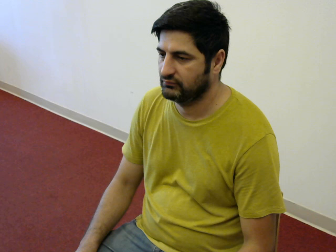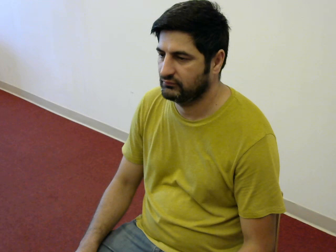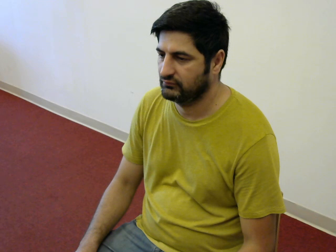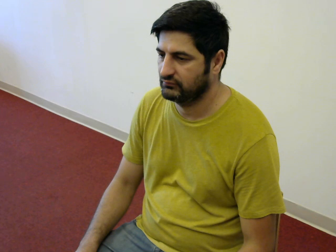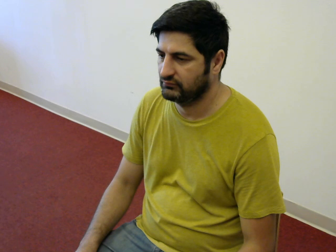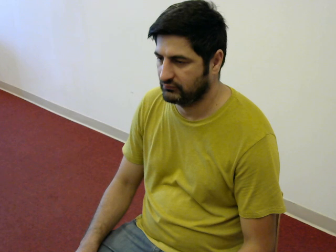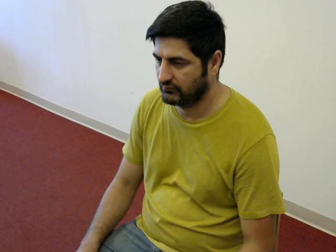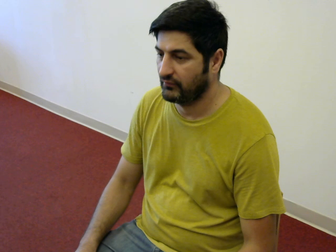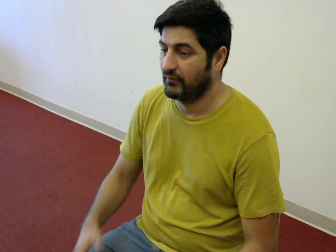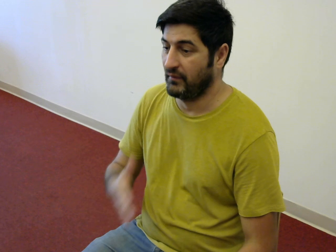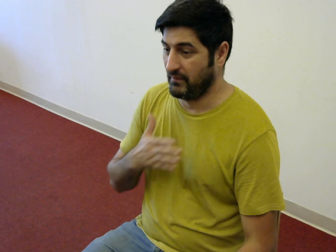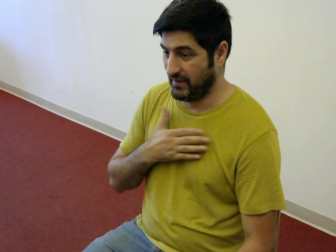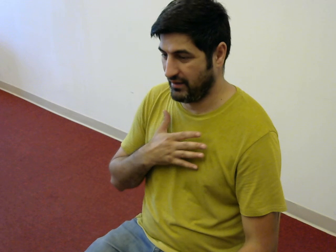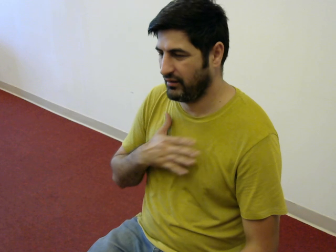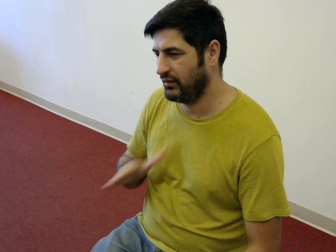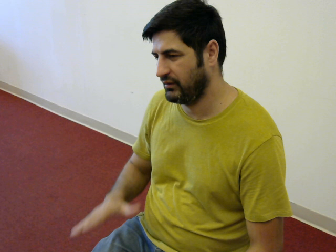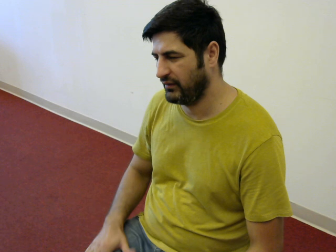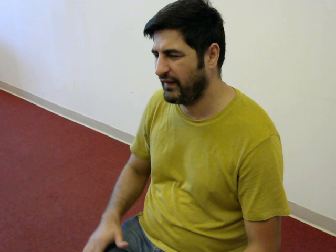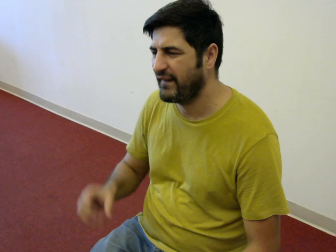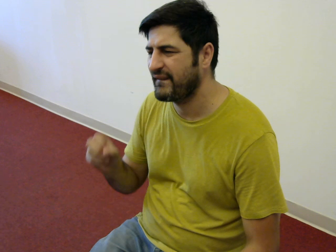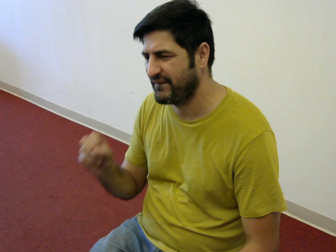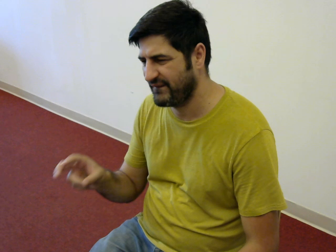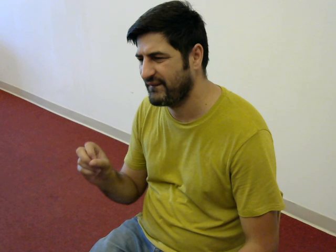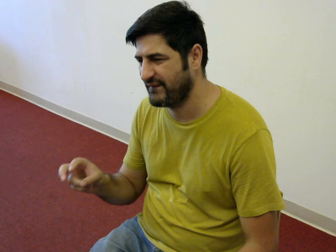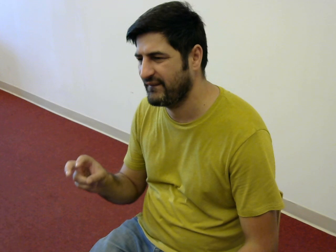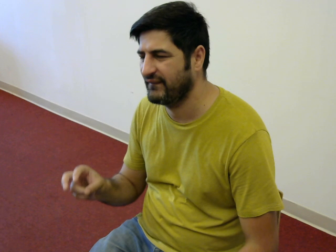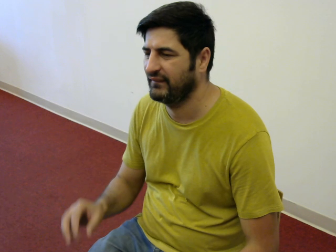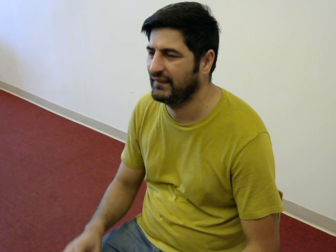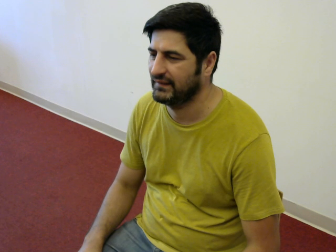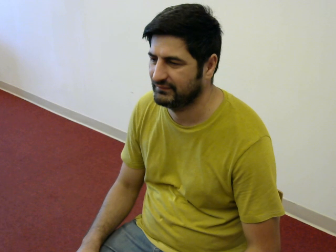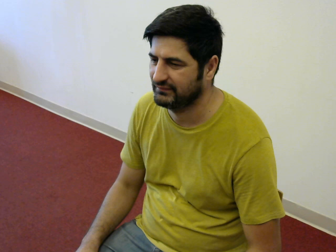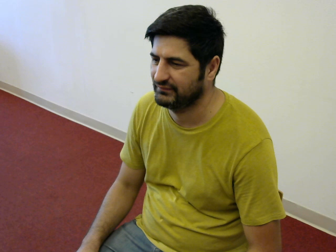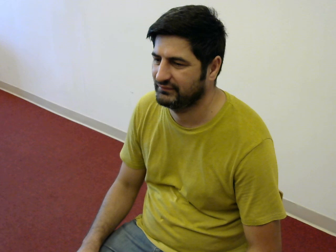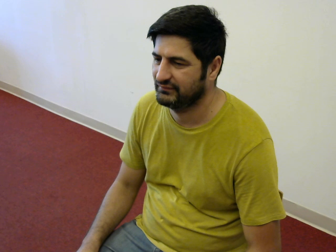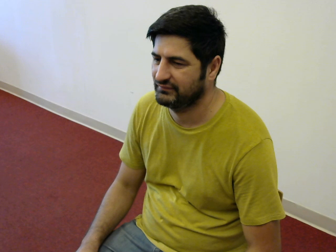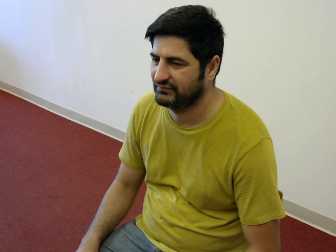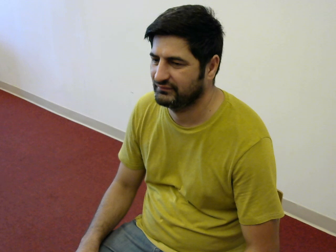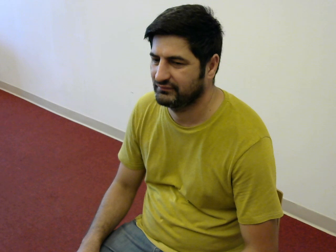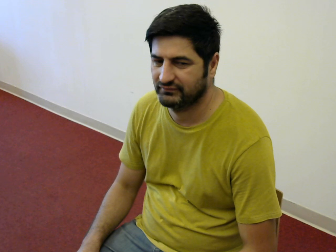Mənim ayağım ağrıyır